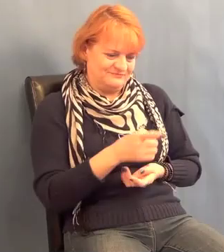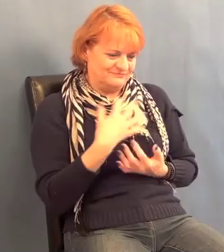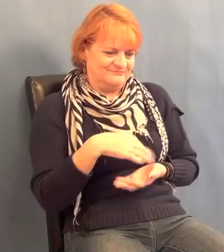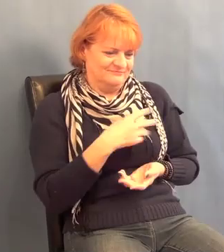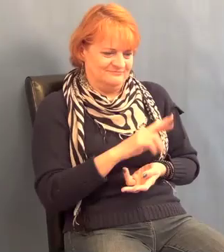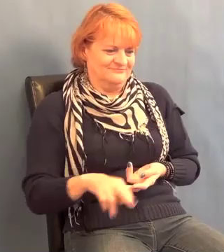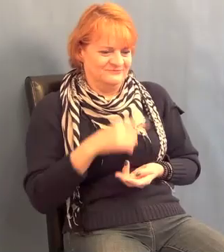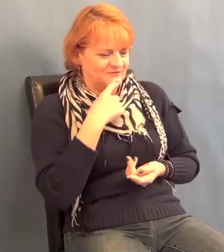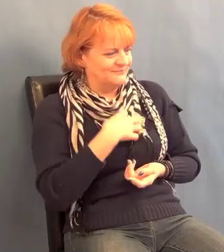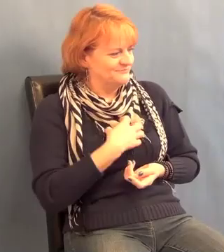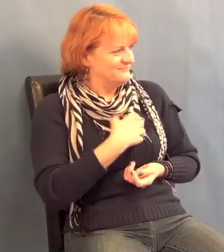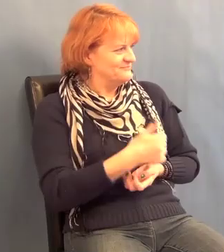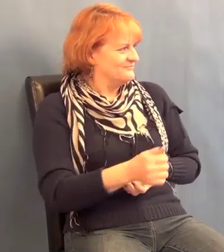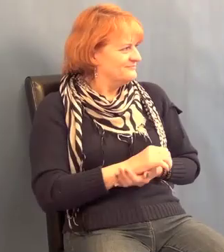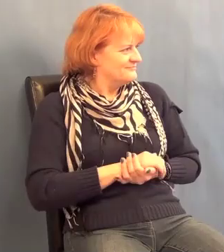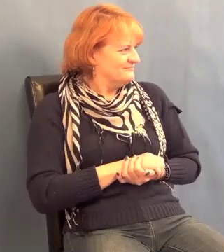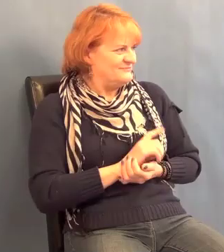Nie wolno myć, czerwony pasek przekreśla koło, to śmieszne.